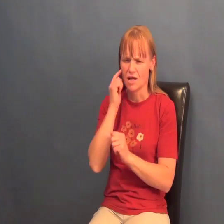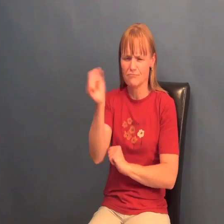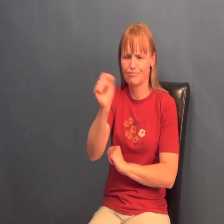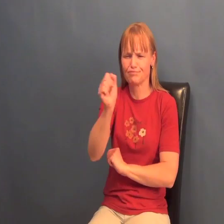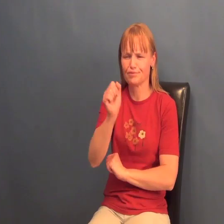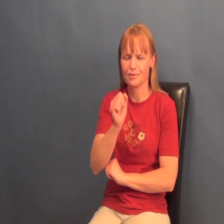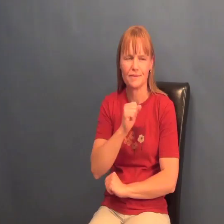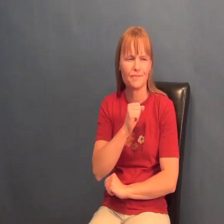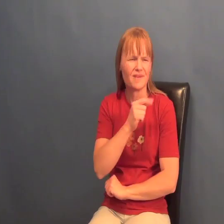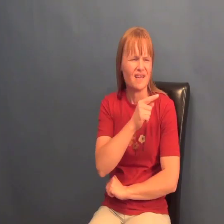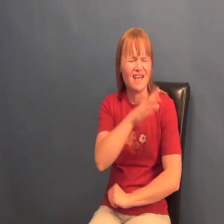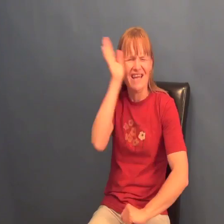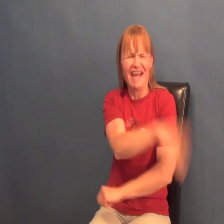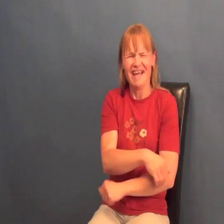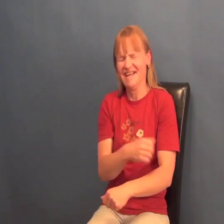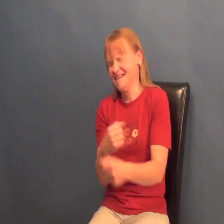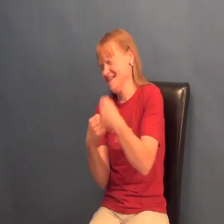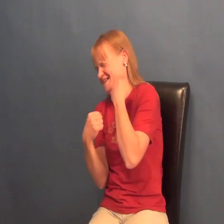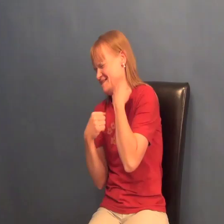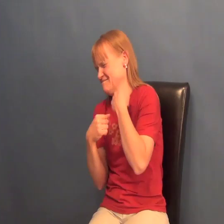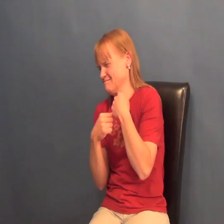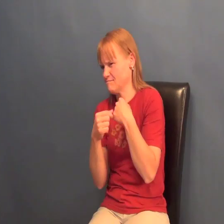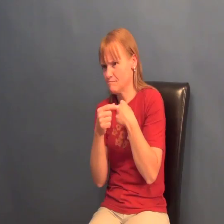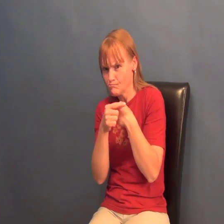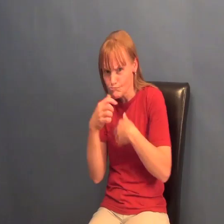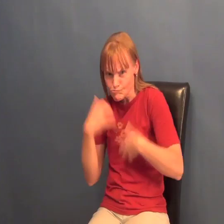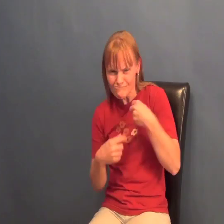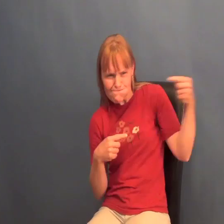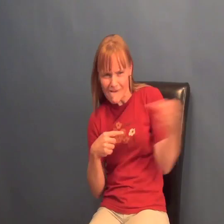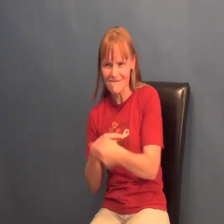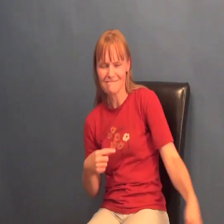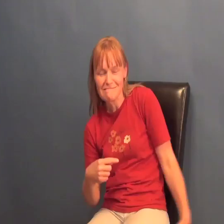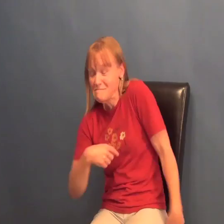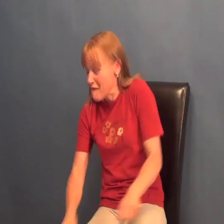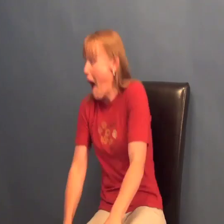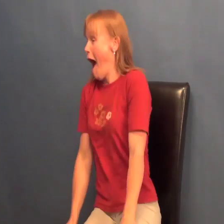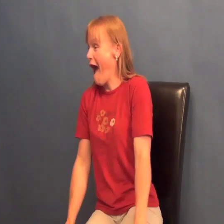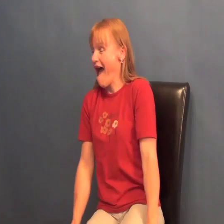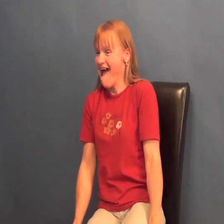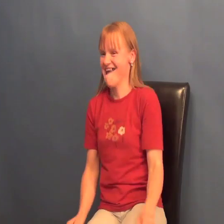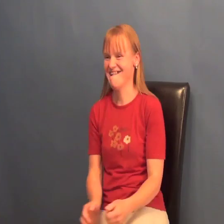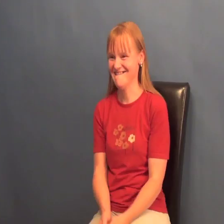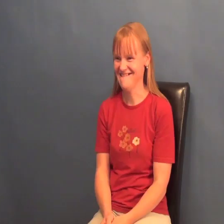Dzwoni budzik. Śpiący go ignoruje i przykrywa się kołdrą. Zdenerwowany budzik strzela wskazówką w pośladek śpiącego. Ten aż podskakuje!